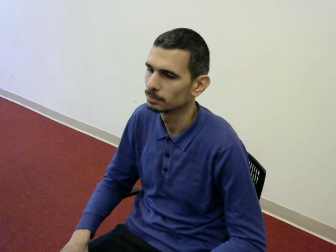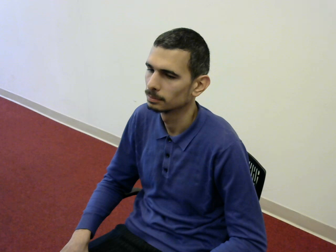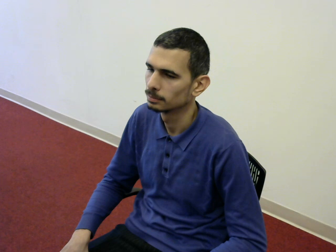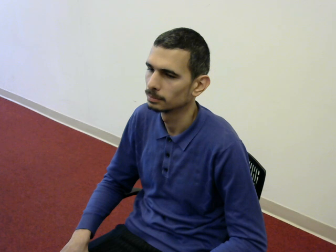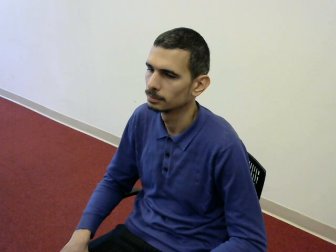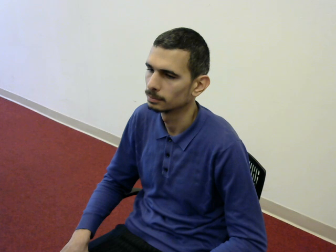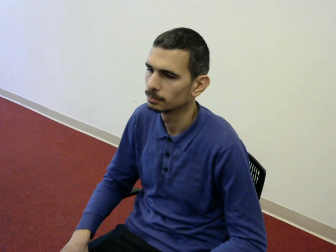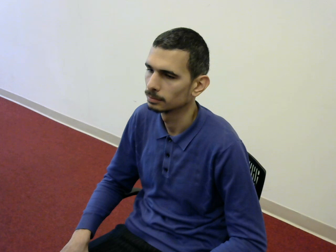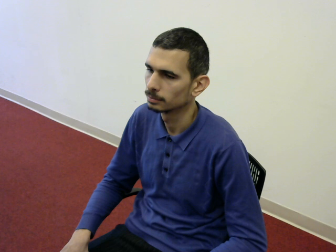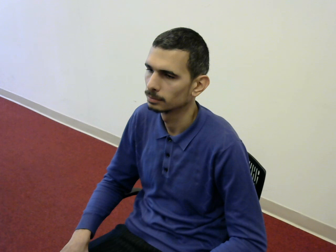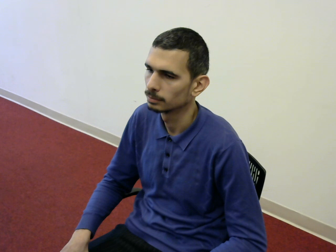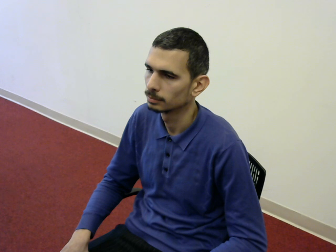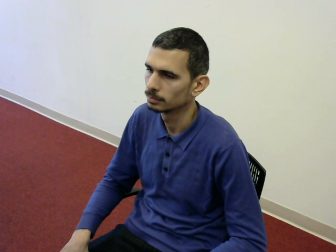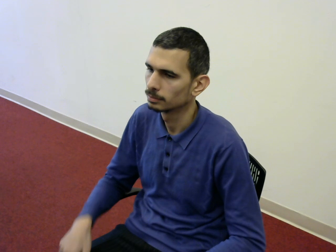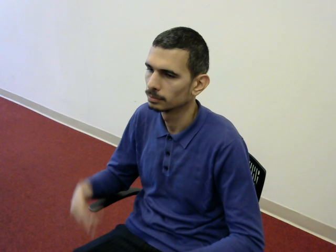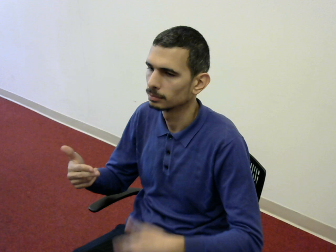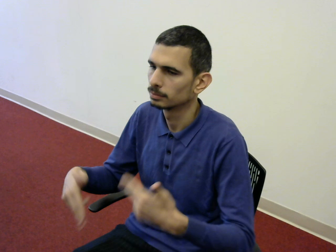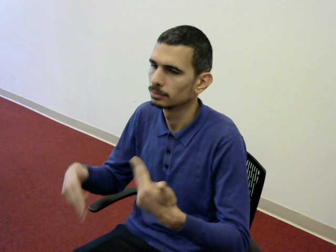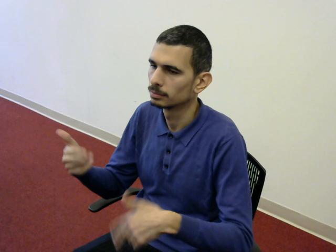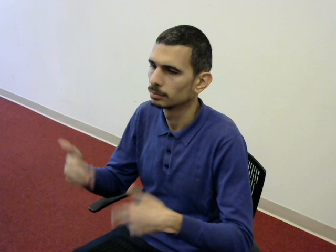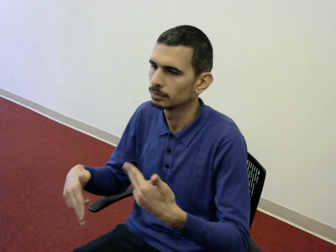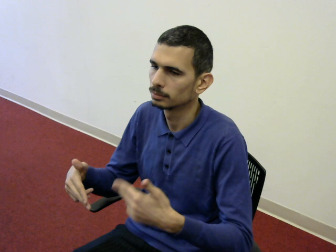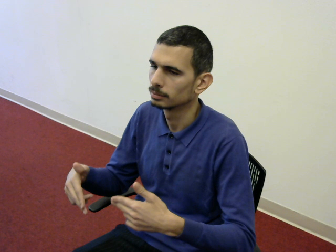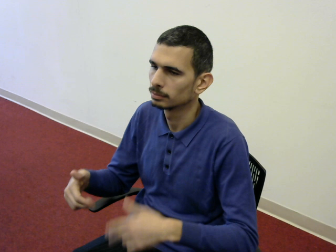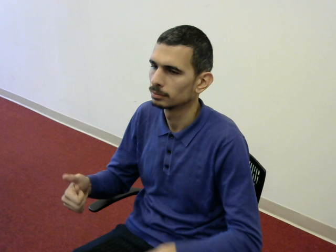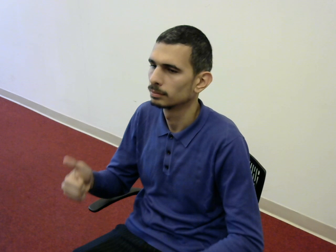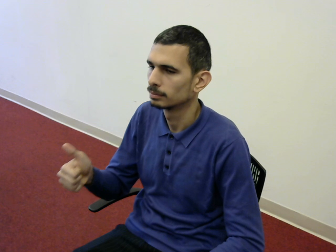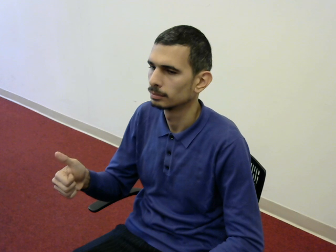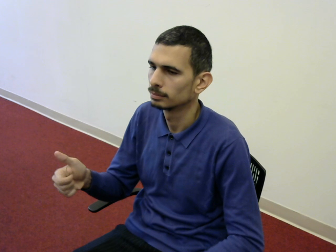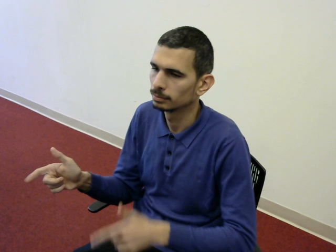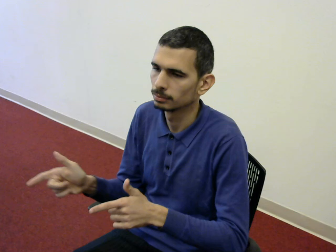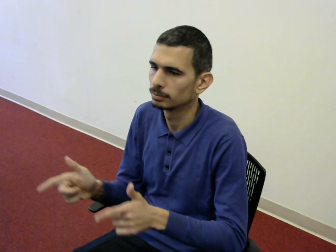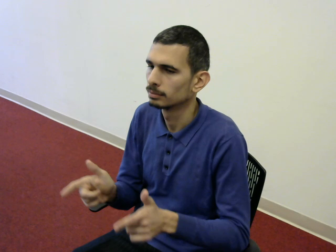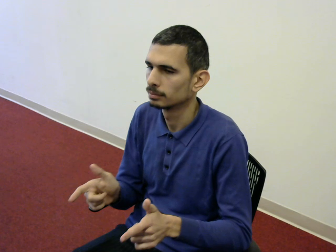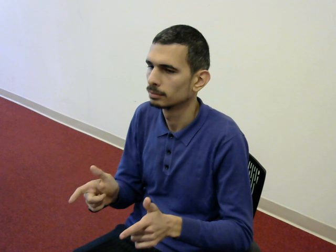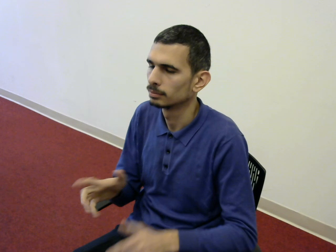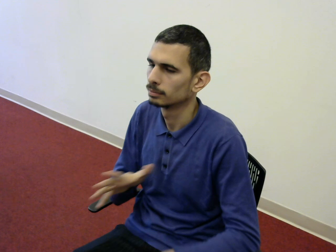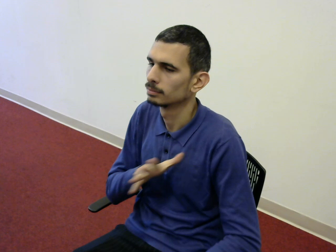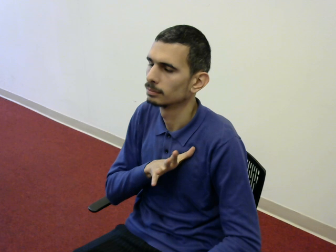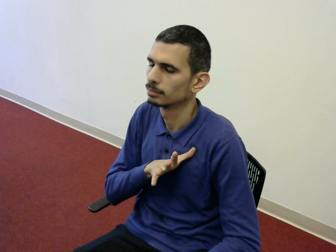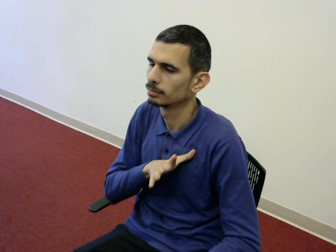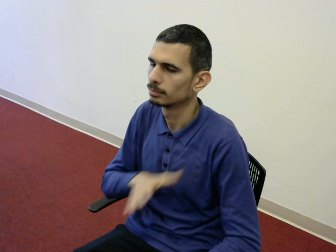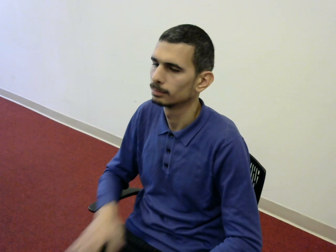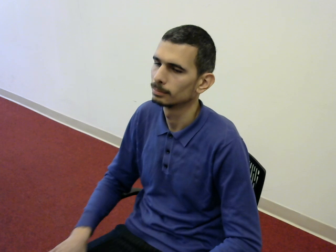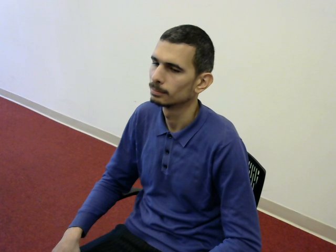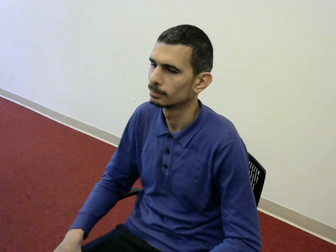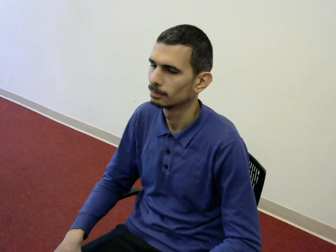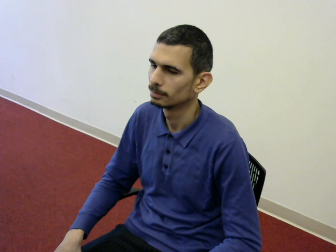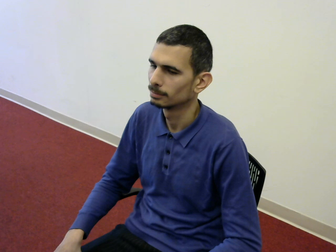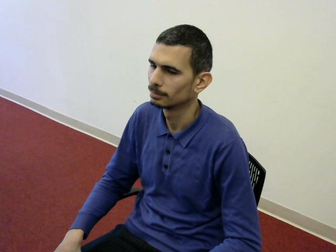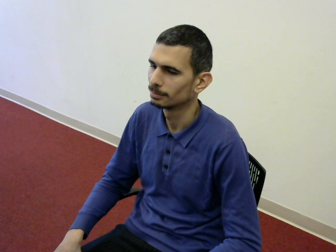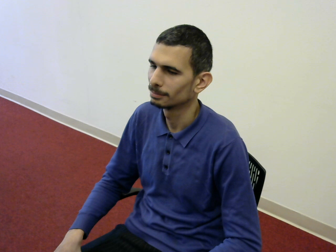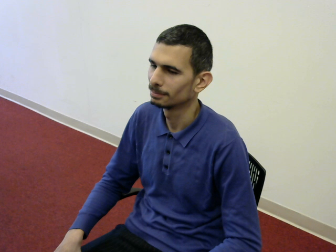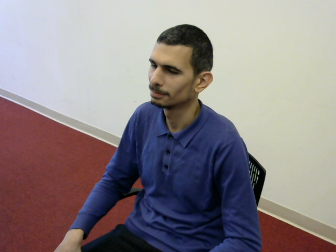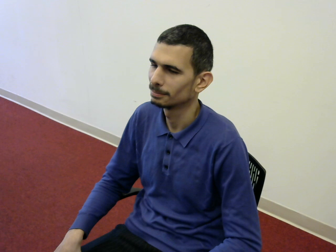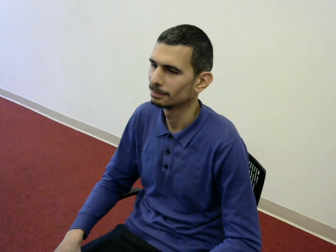İmtahana yaxşı hazırlaşmışam